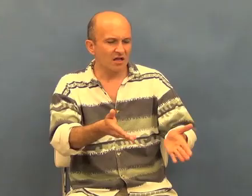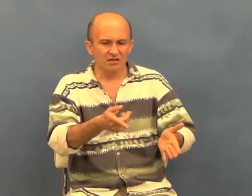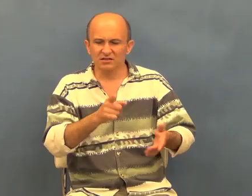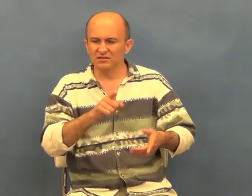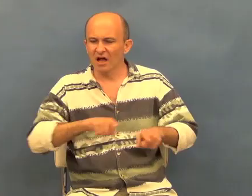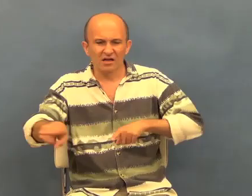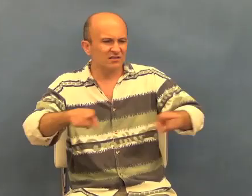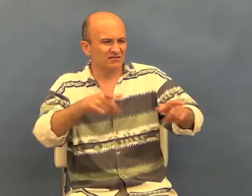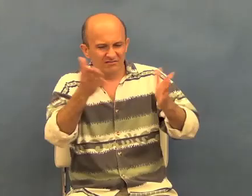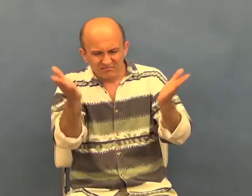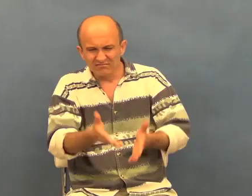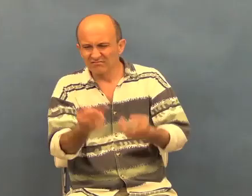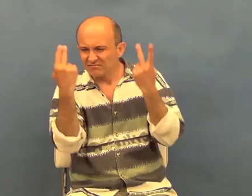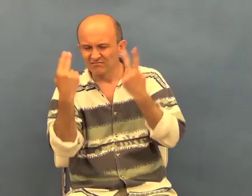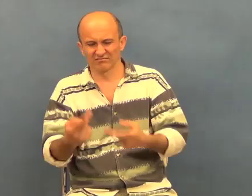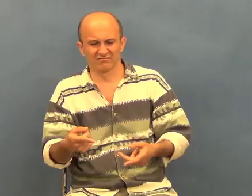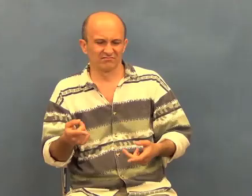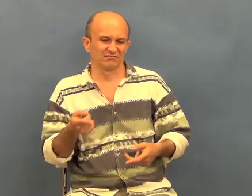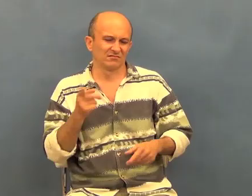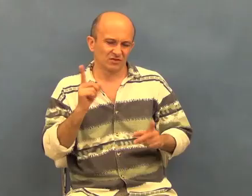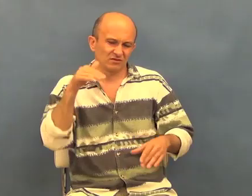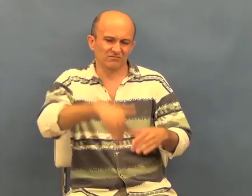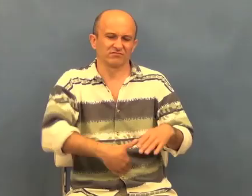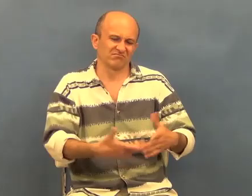Znaczy, że trzeba uważać, żeby nie wpaść w ten dół.